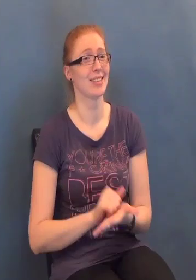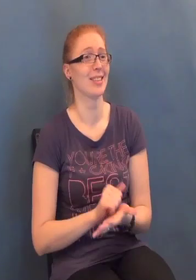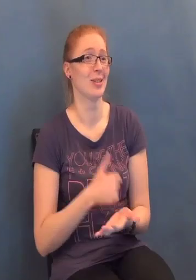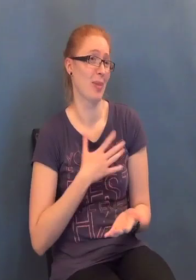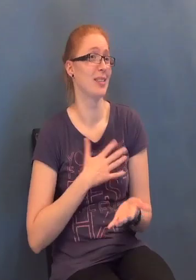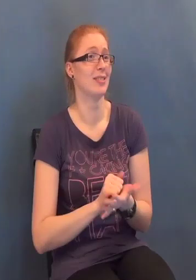Mam zajęte.